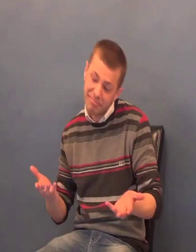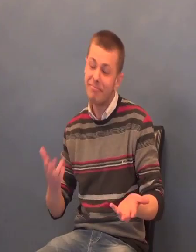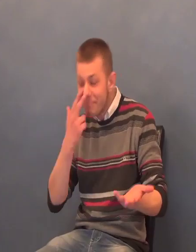Zobaczymy.